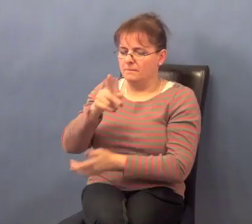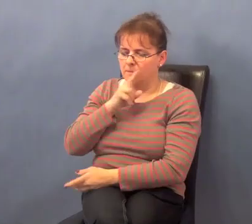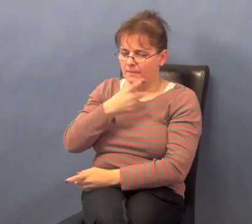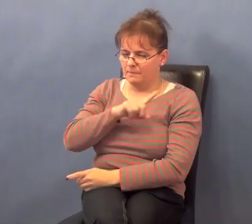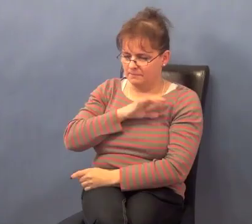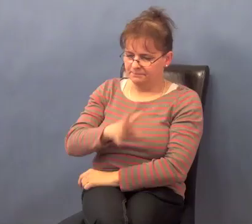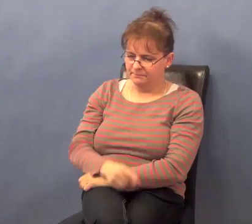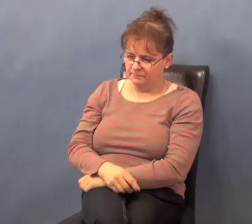To na pewno rodzice ich nie pilnują.